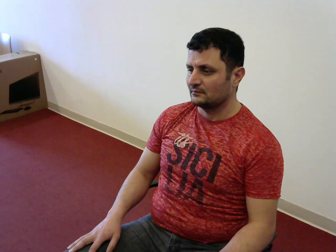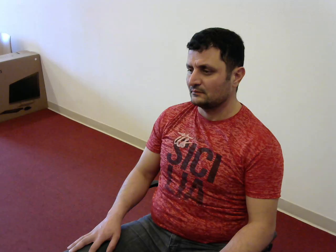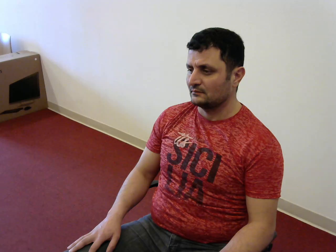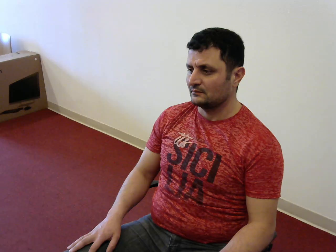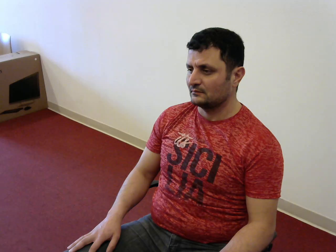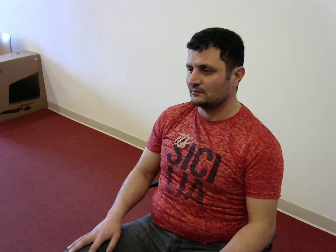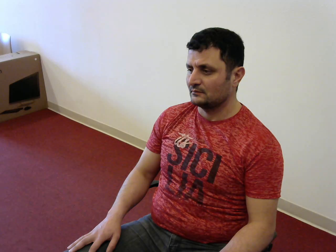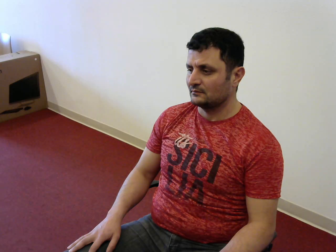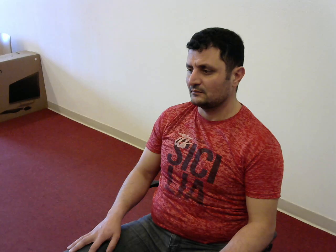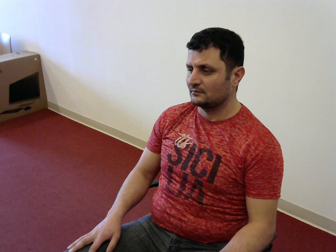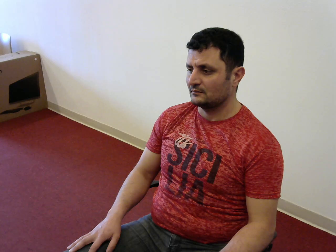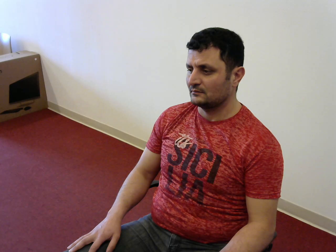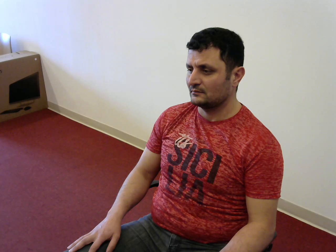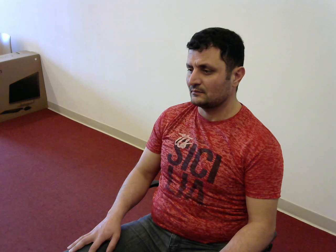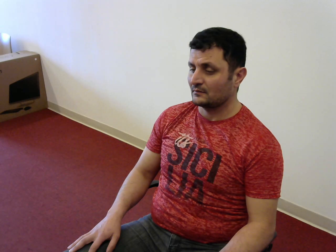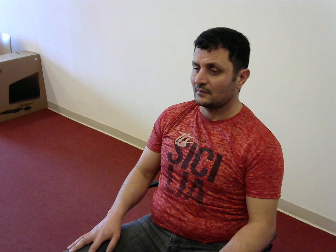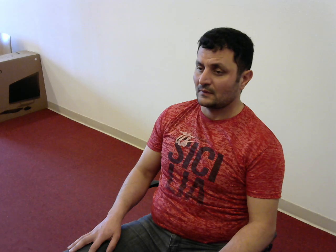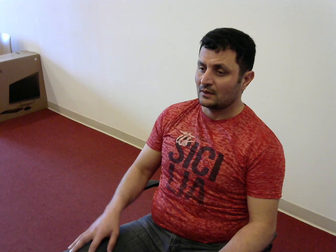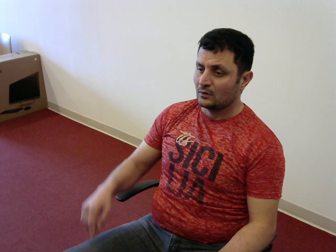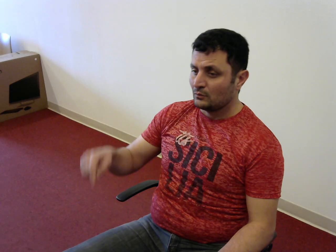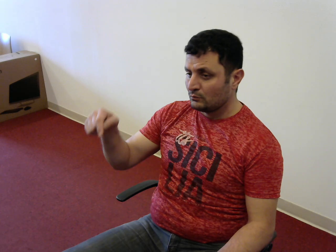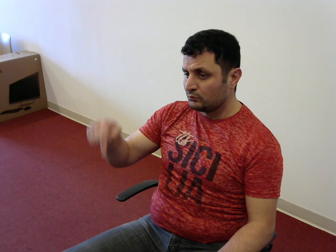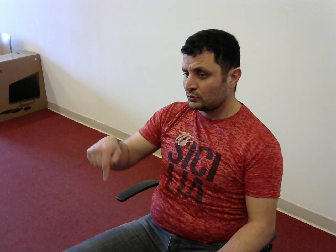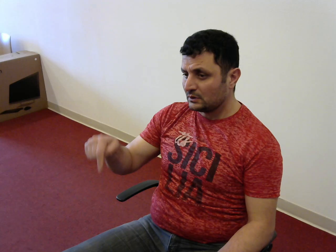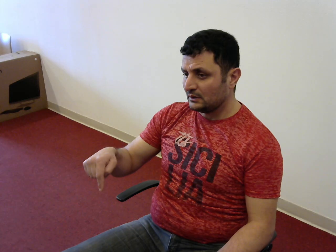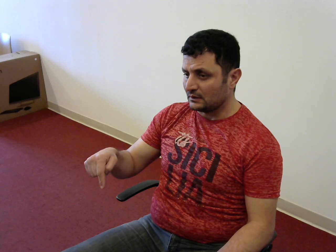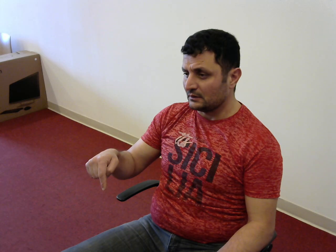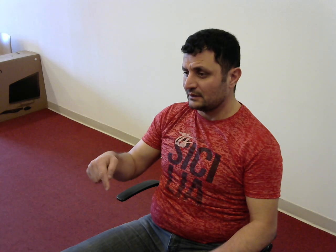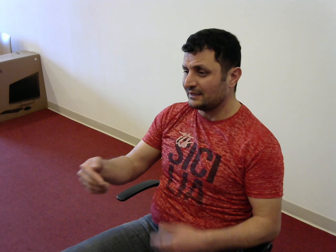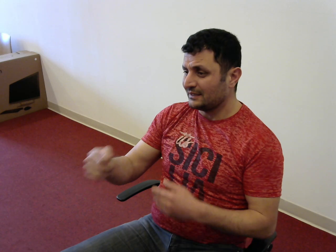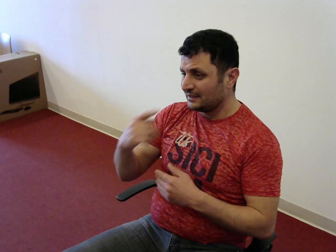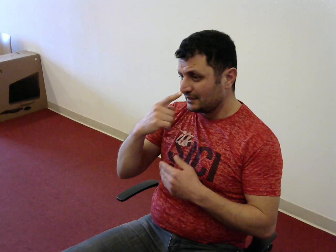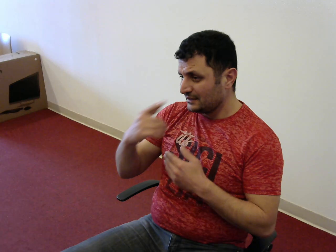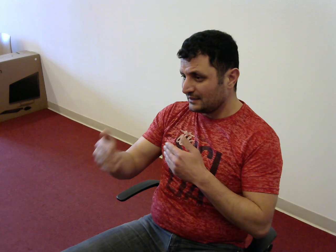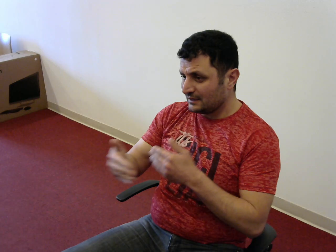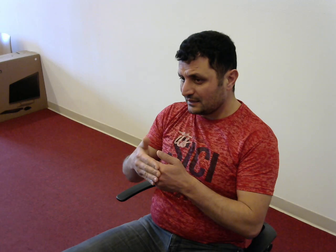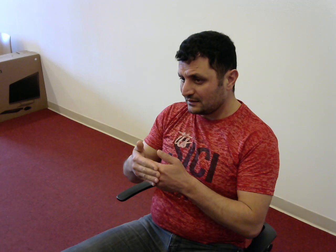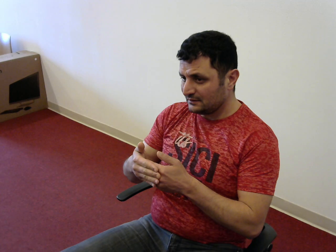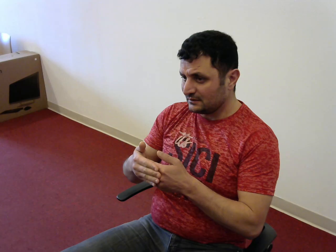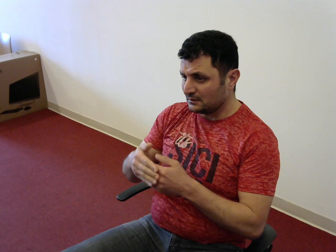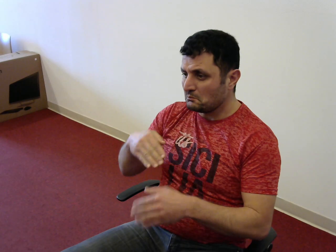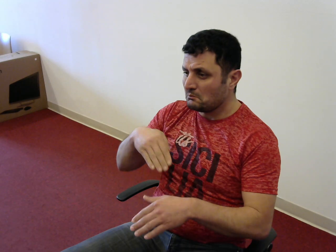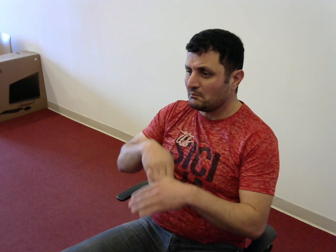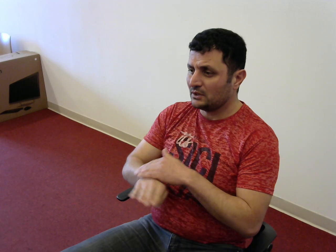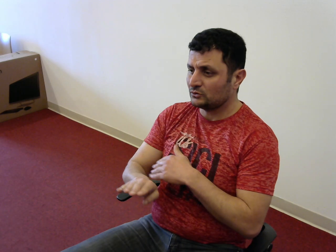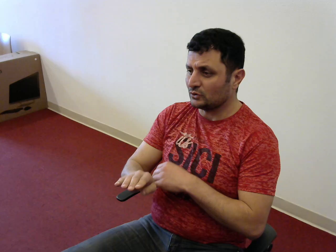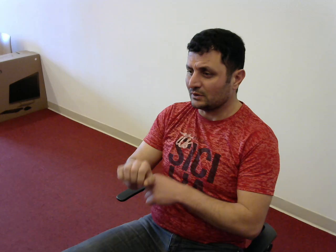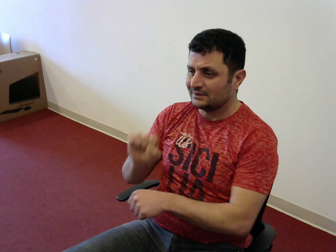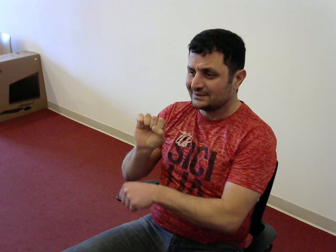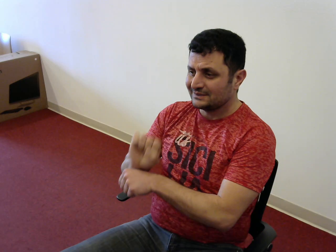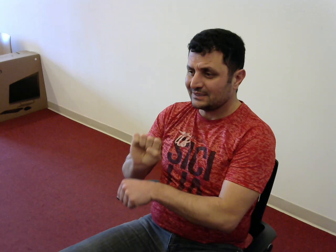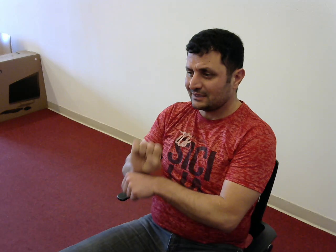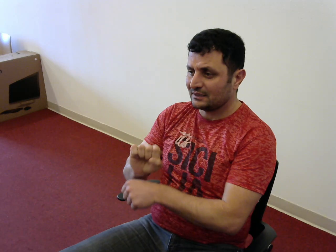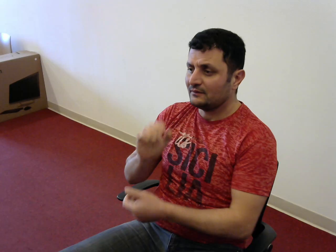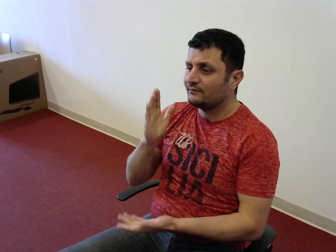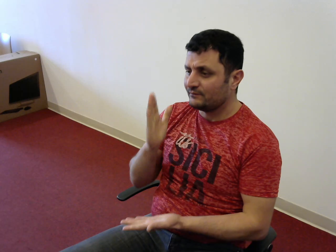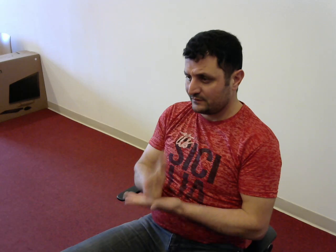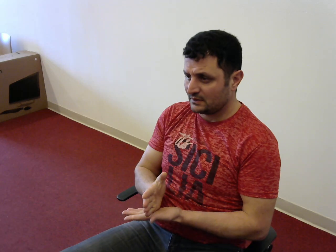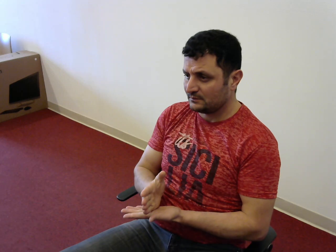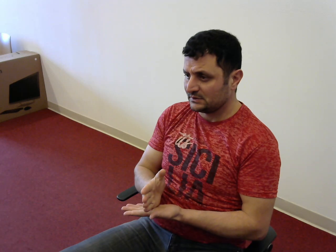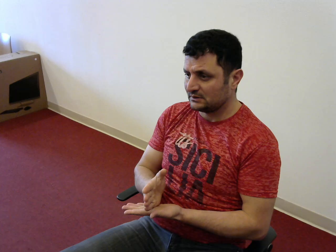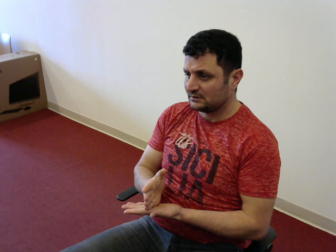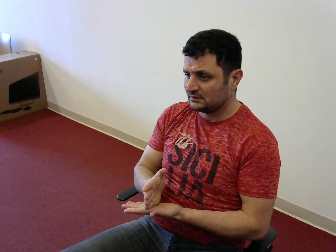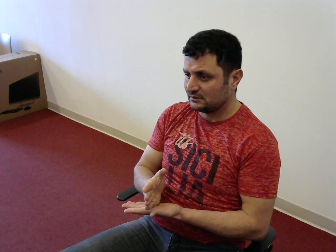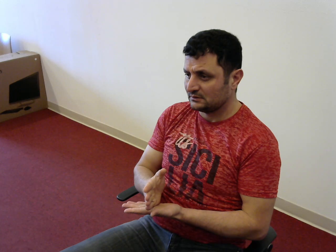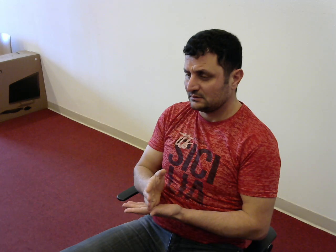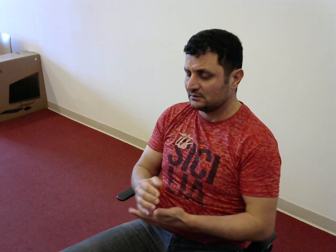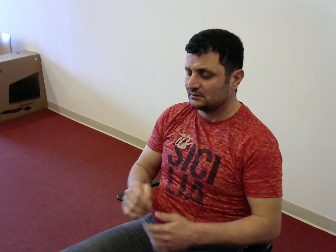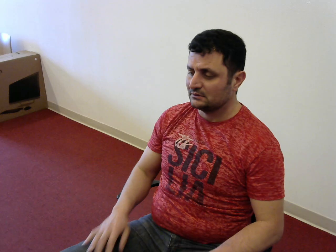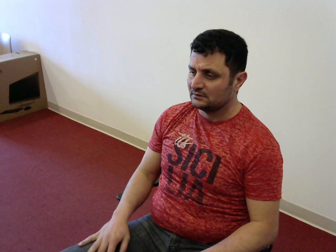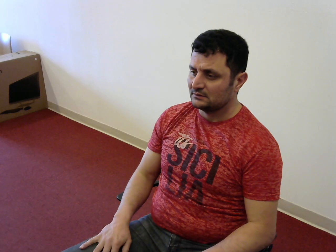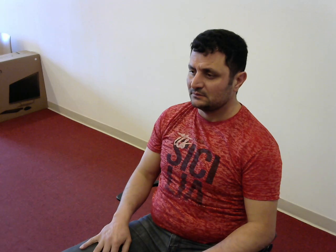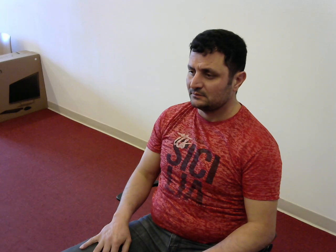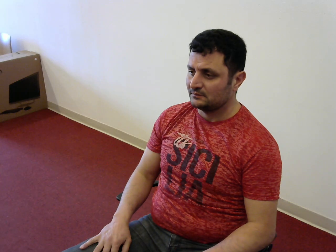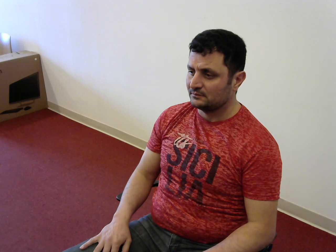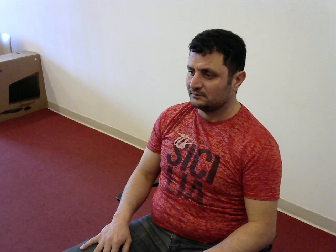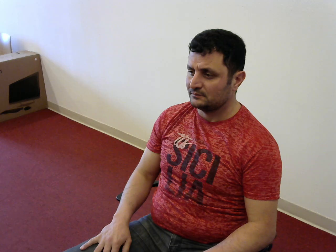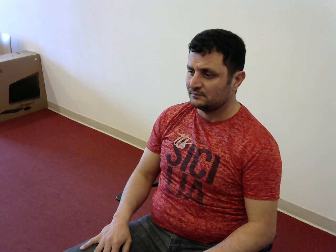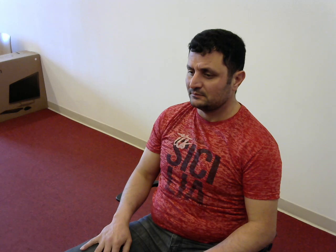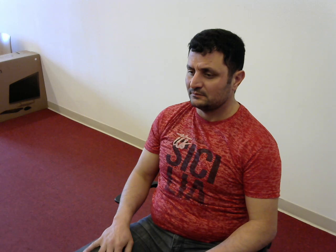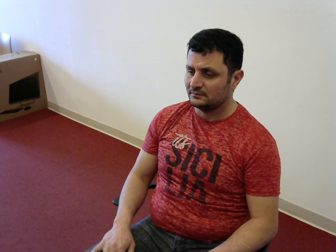Burda yaxınlıqda metro stansiyası varmı?